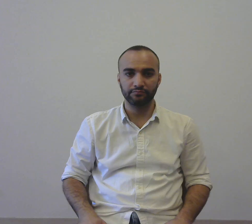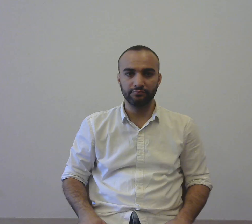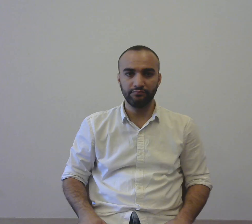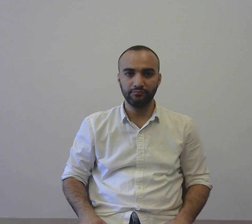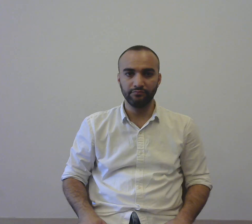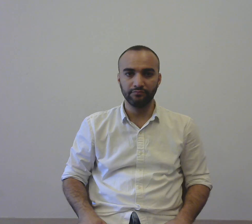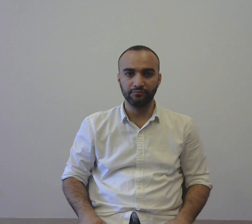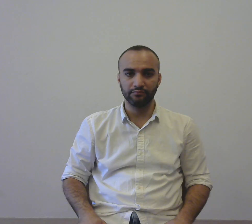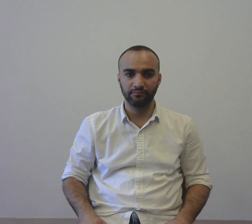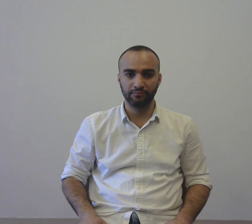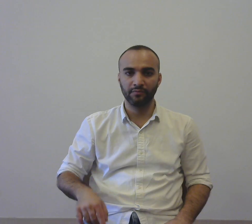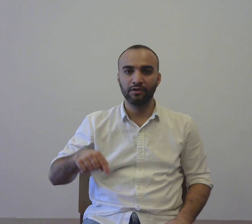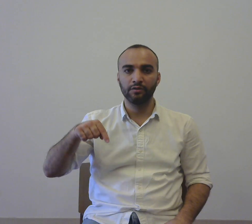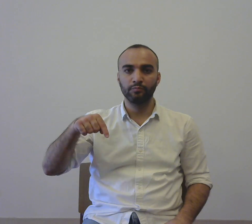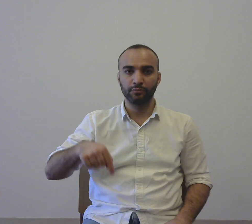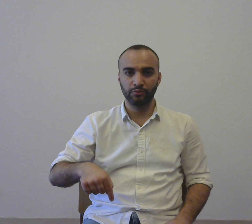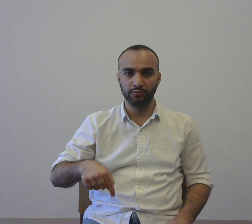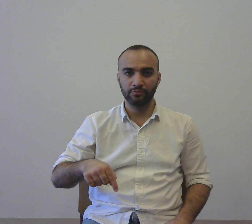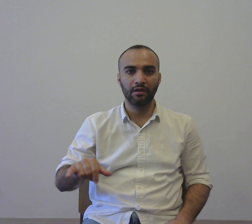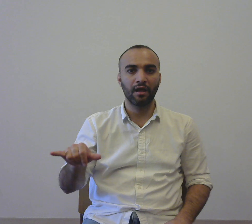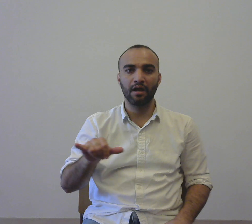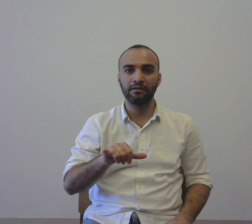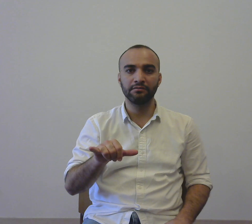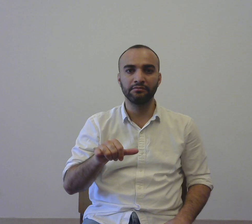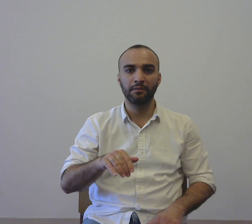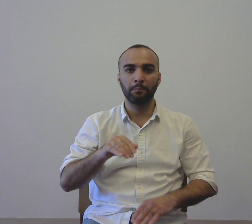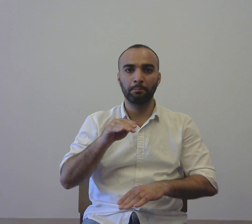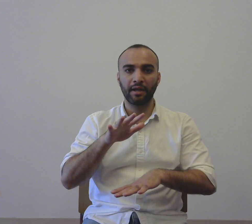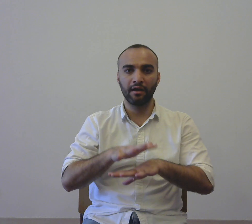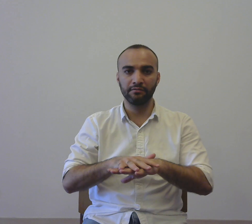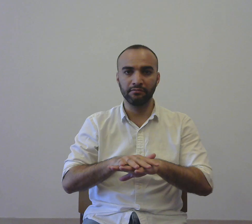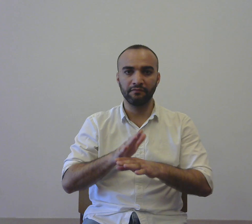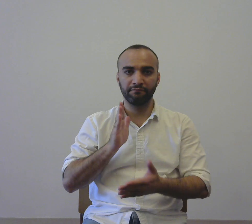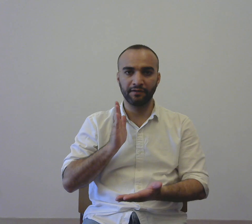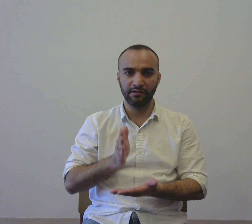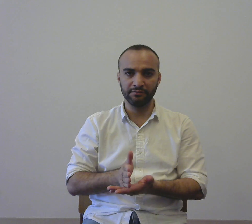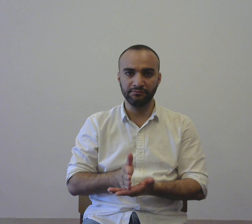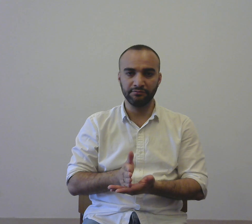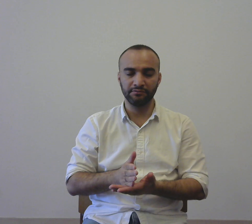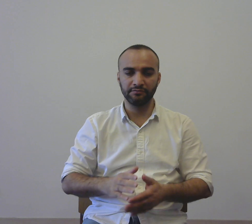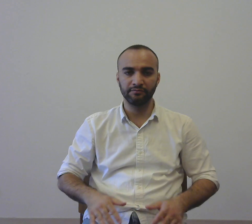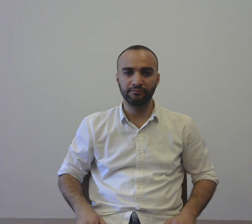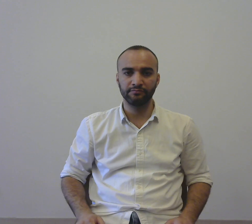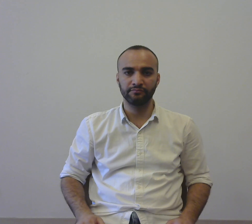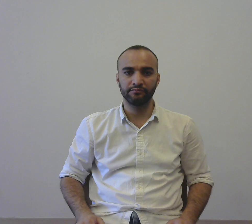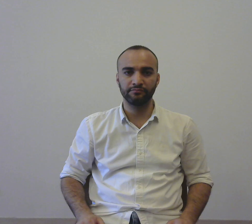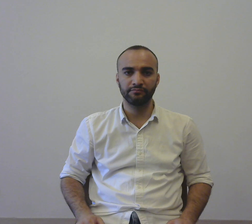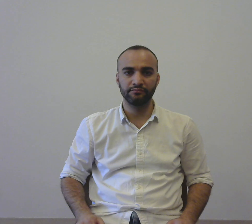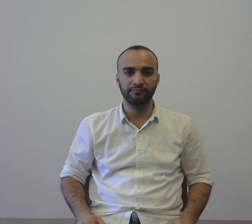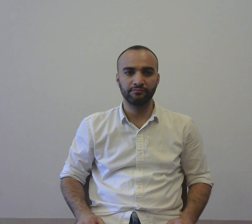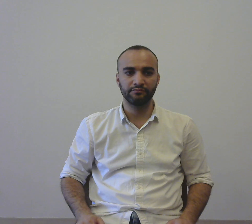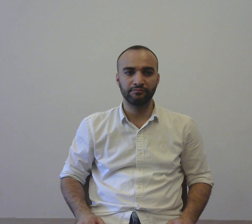Burda harda bank var?